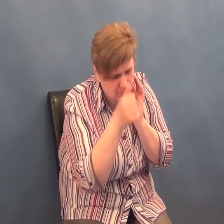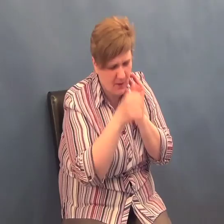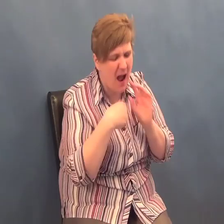Nie można.